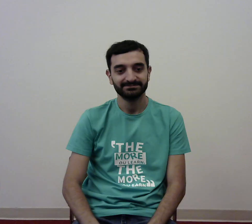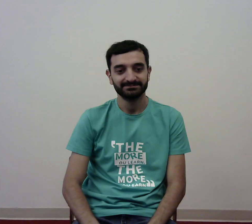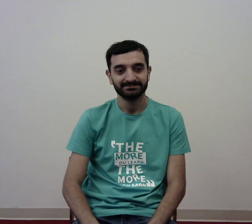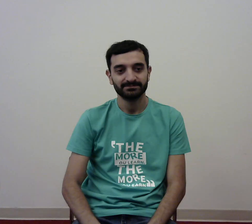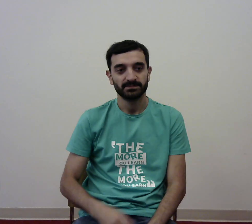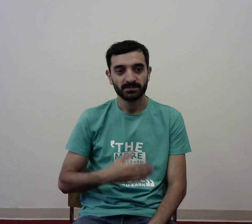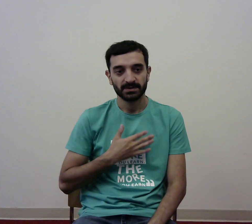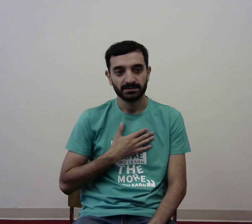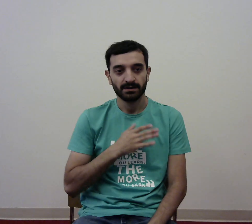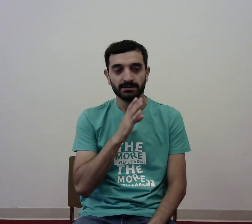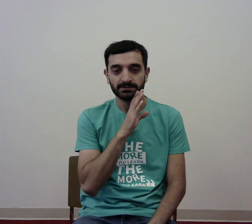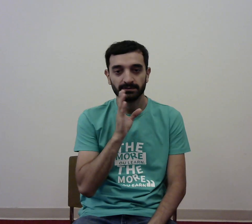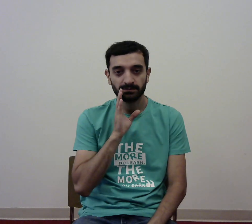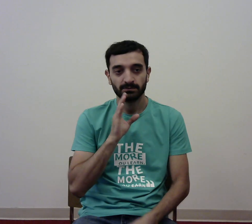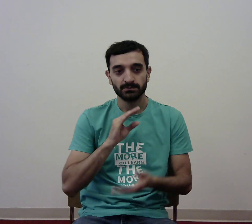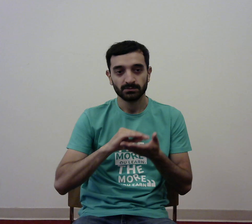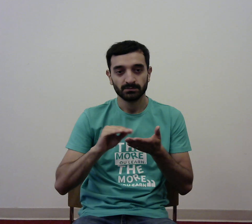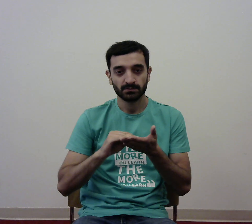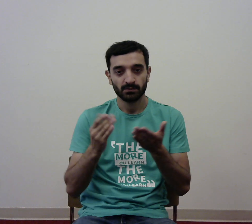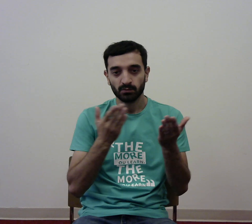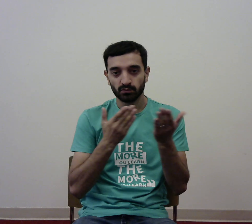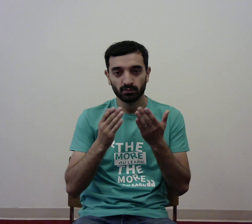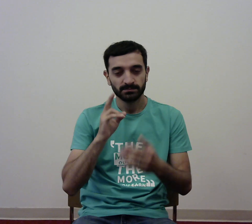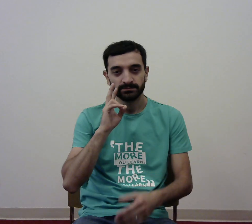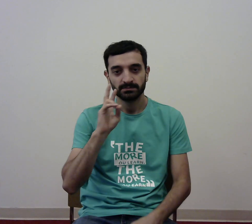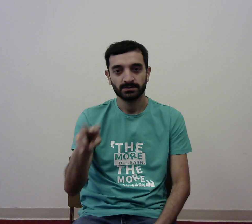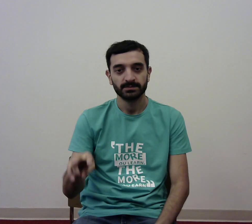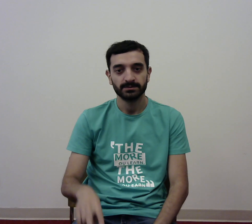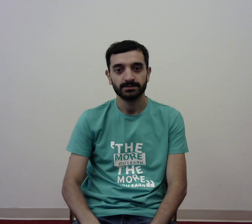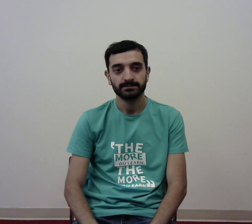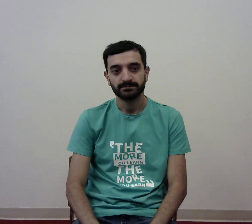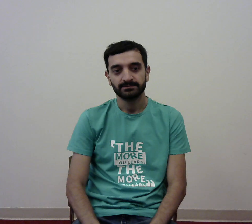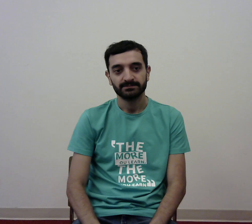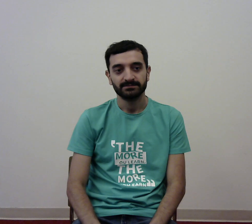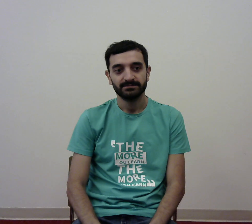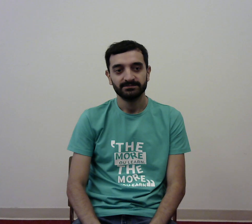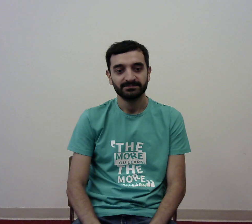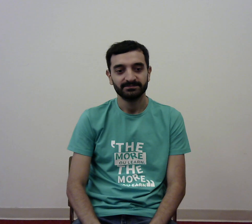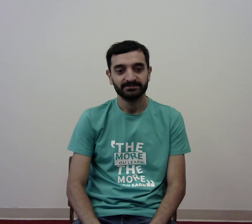Mənim anam yazıb-oxuya bilmir